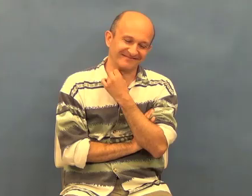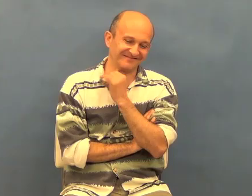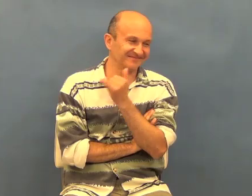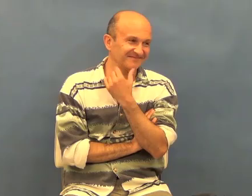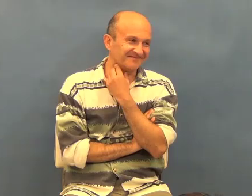Jak?